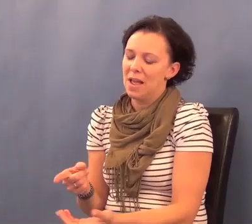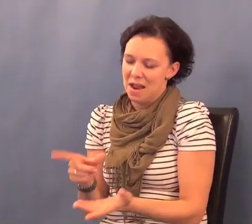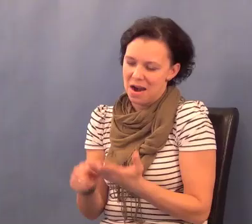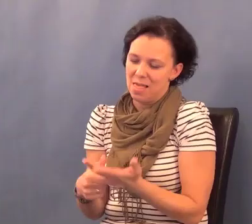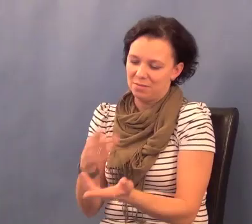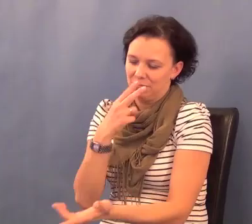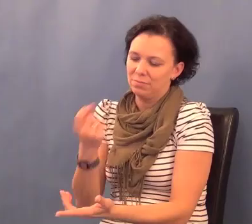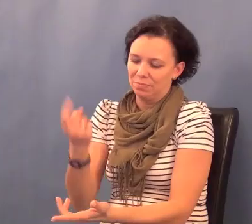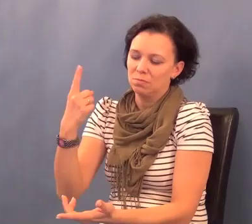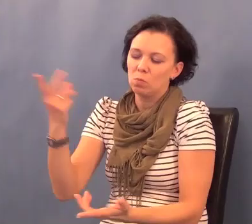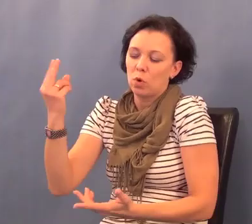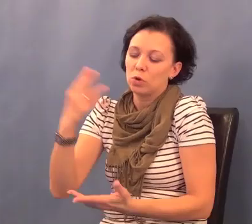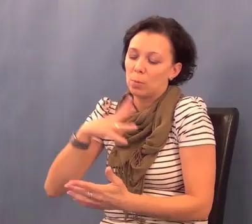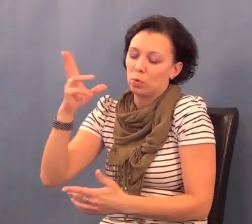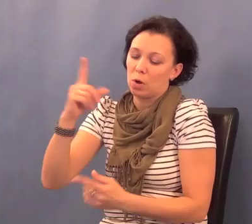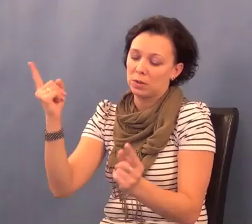Jak widać, ktoś tak zrobił.